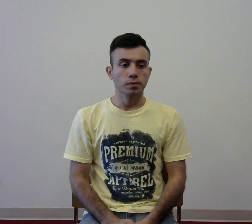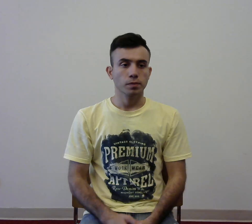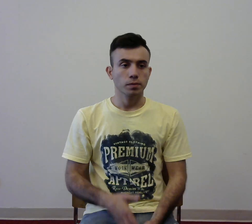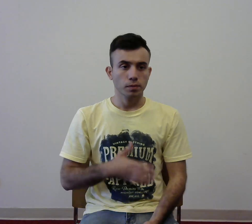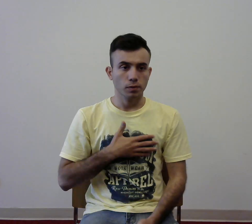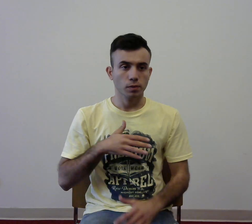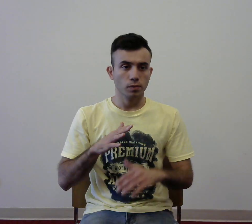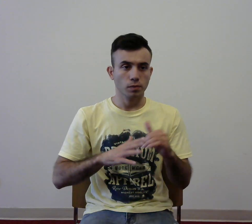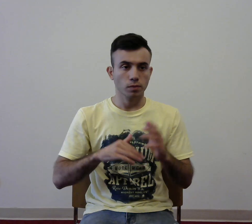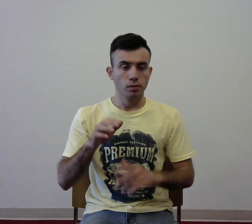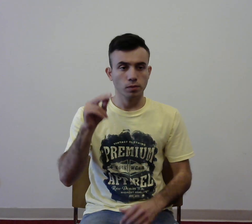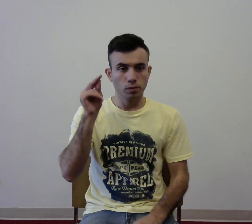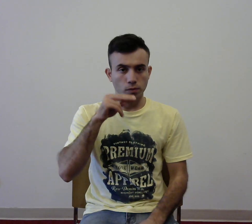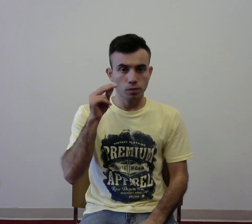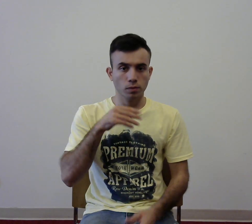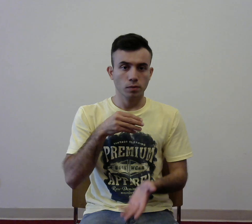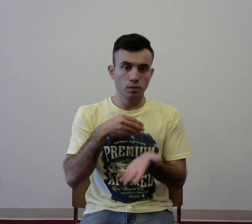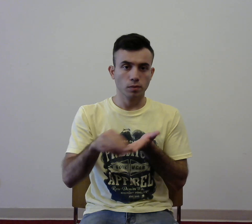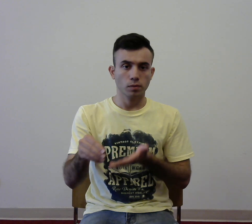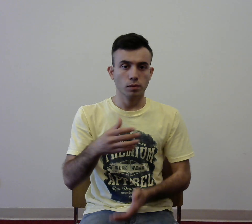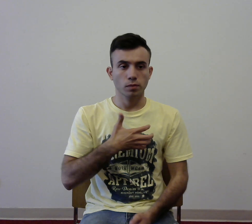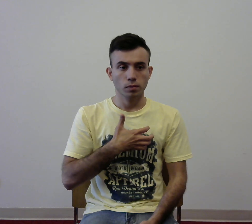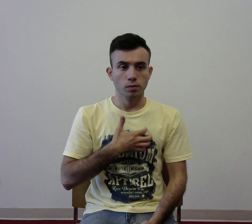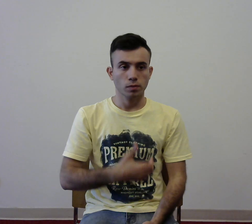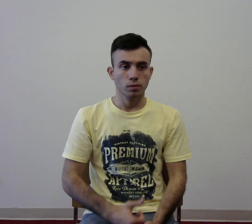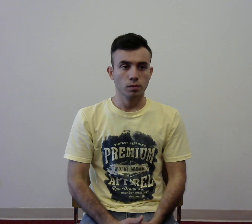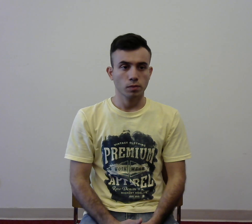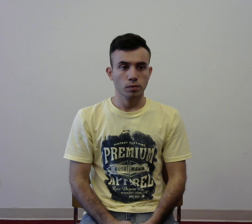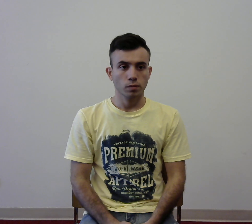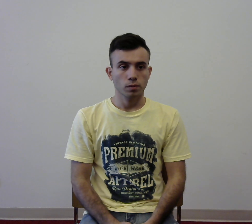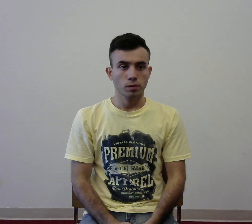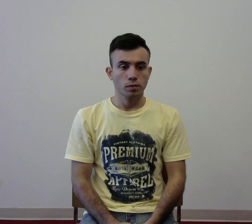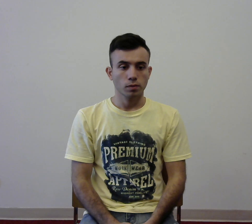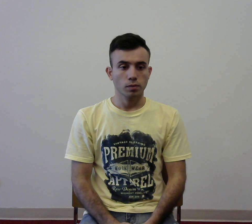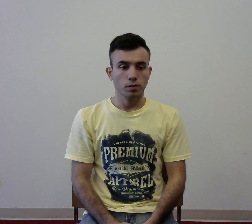Mən peşə təhsili almaq istəyirəm